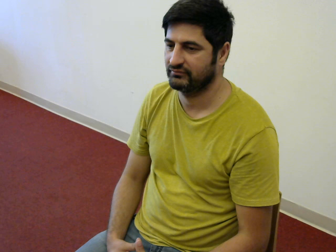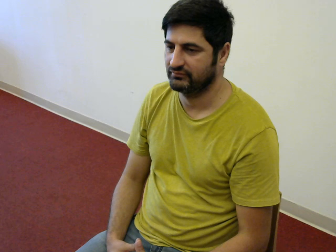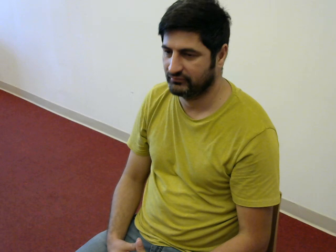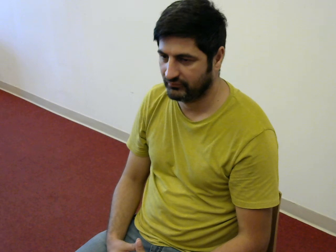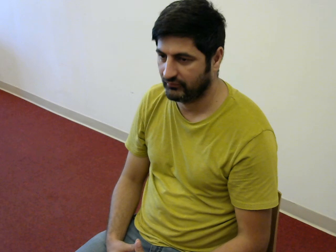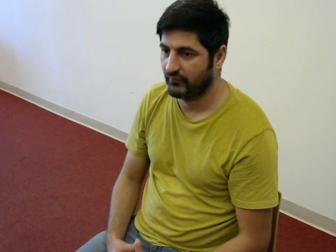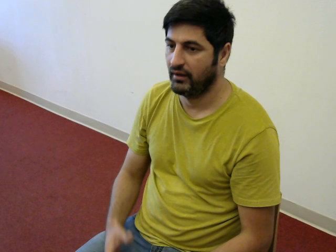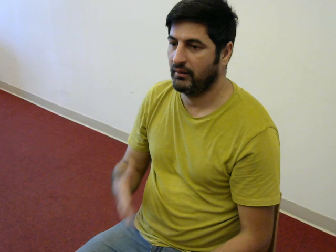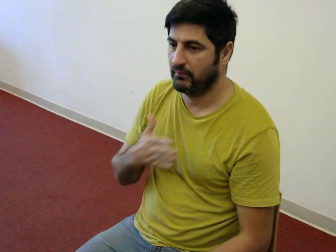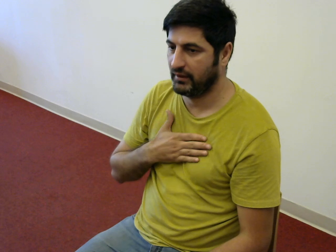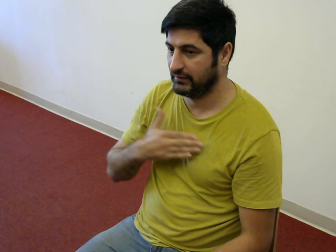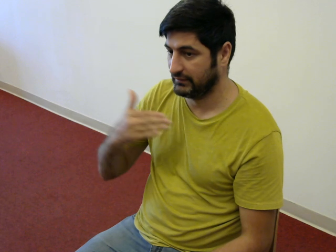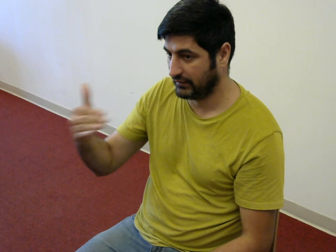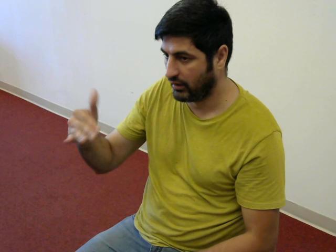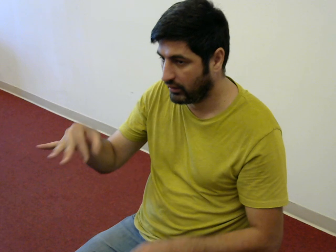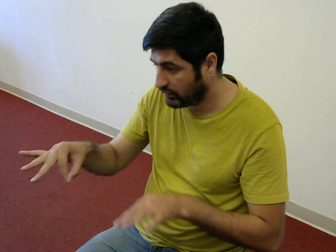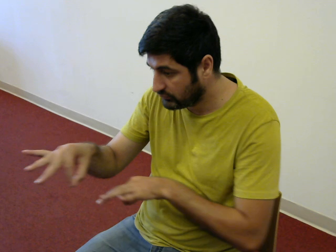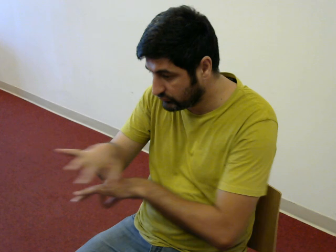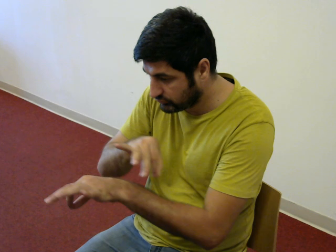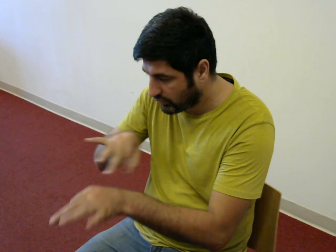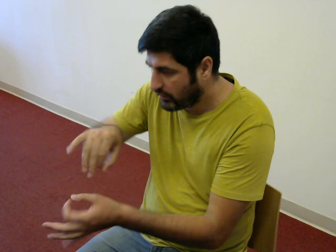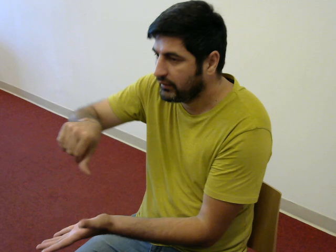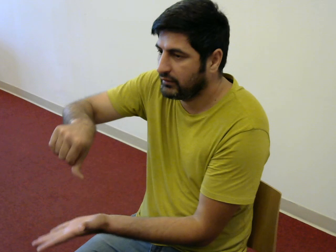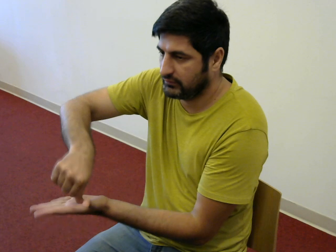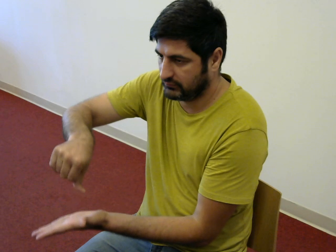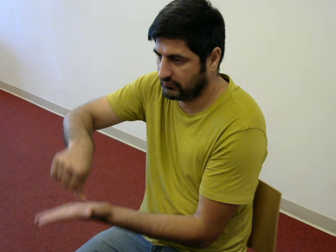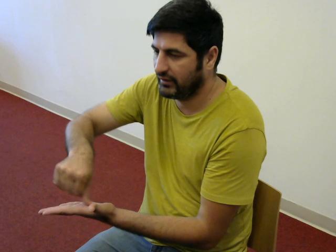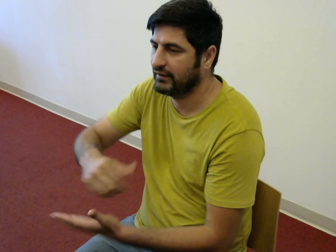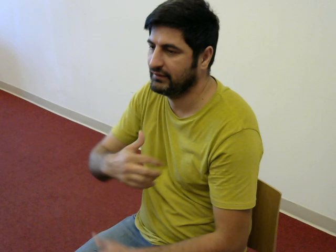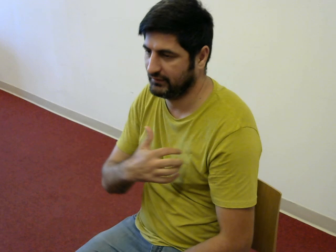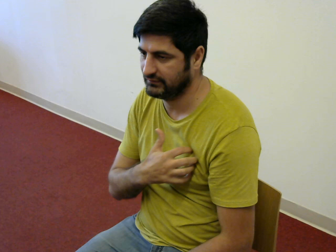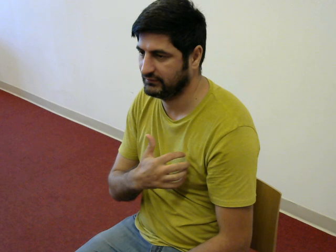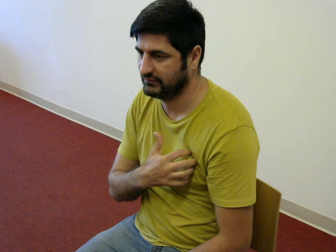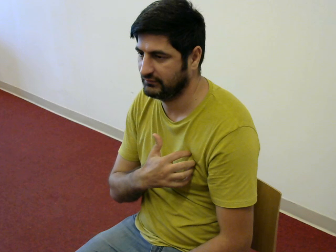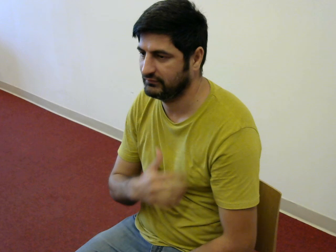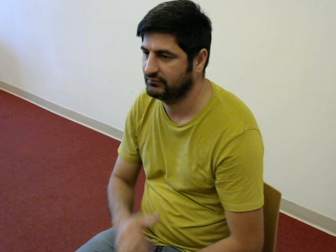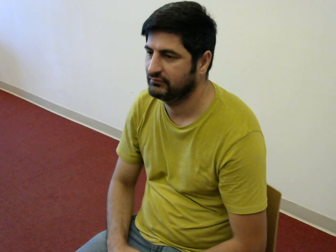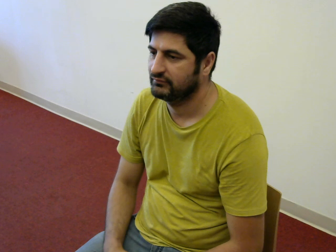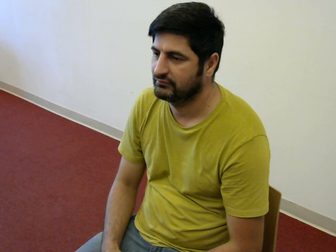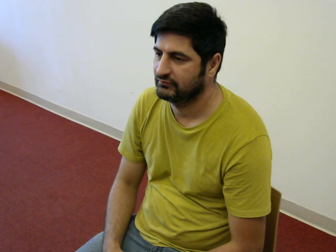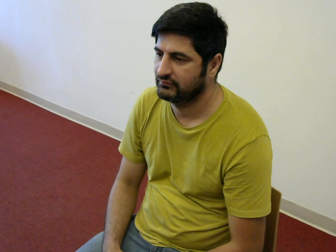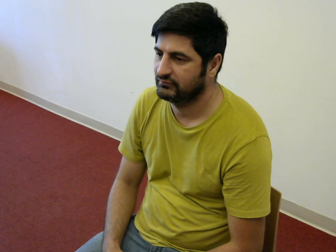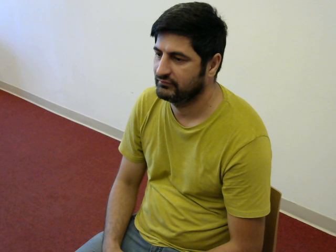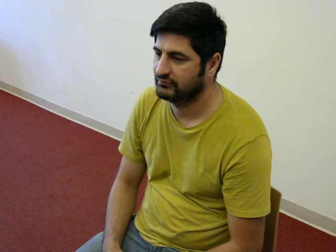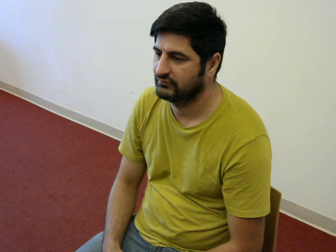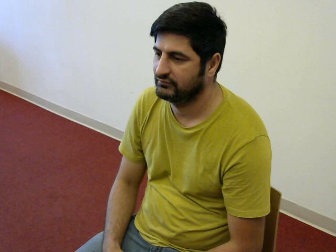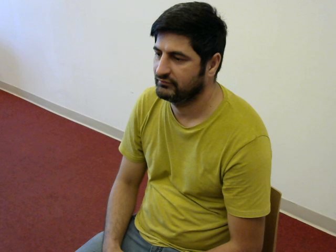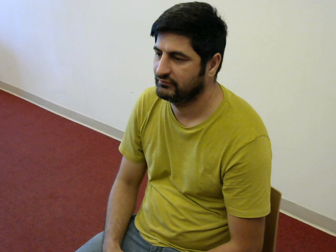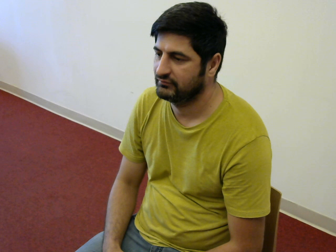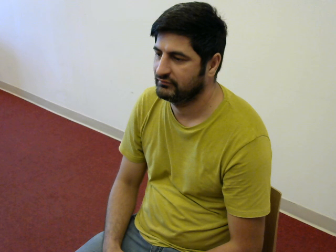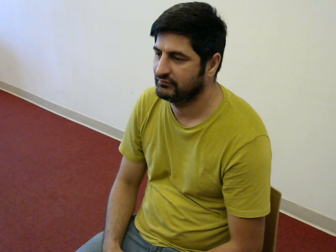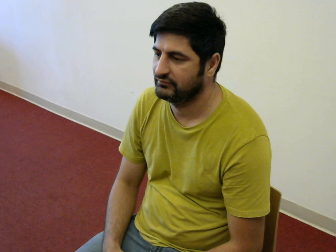Mən sizin layihədə iştirak etmək istərdim